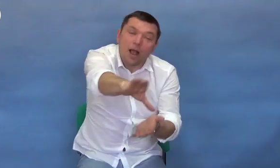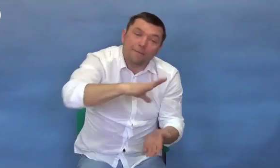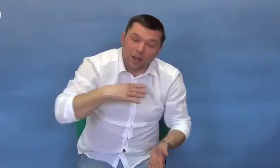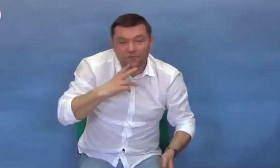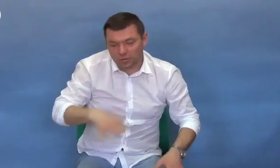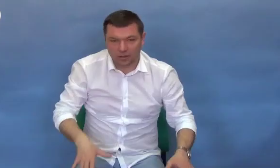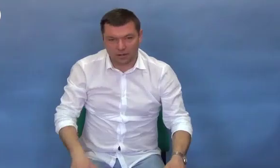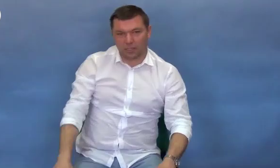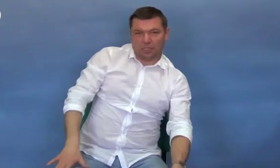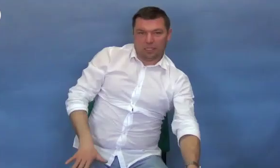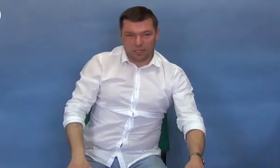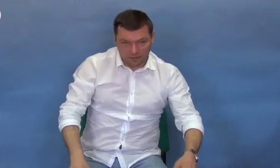Ja w wodzie się ślizgałem.